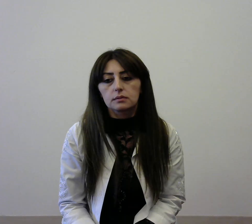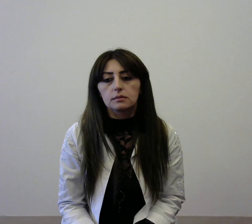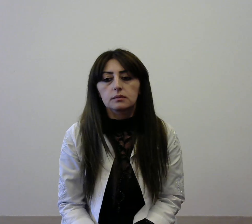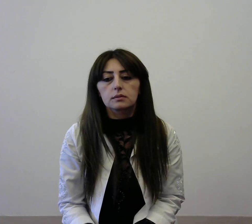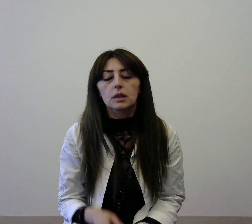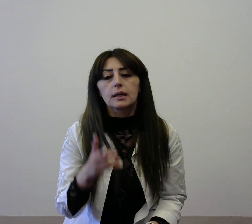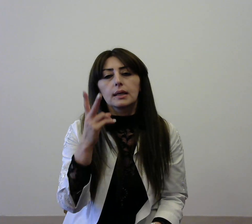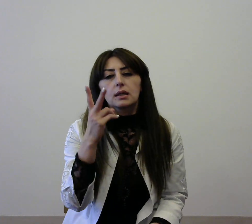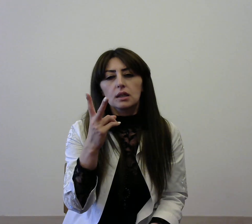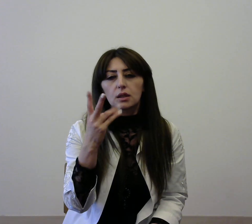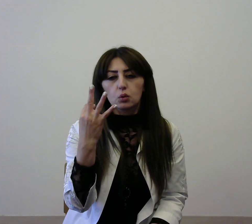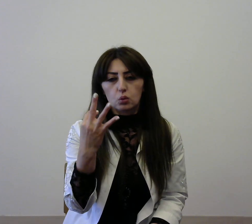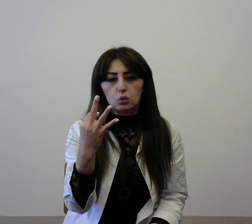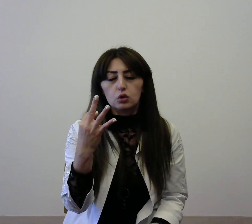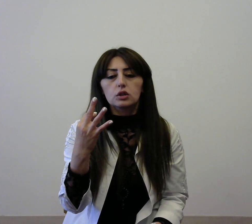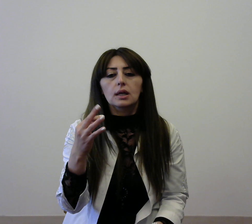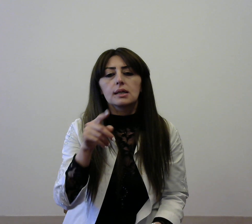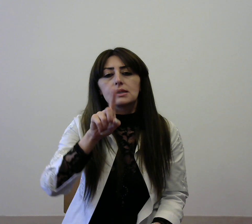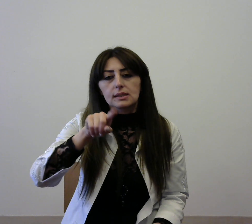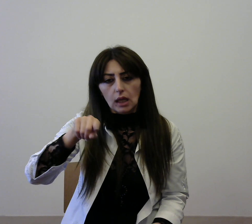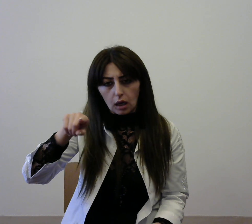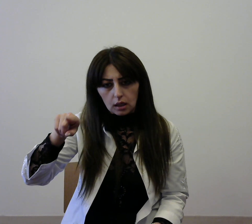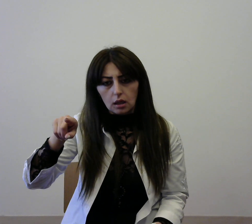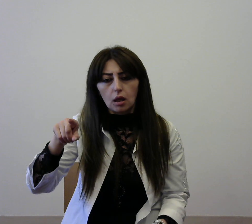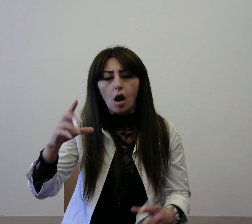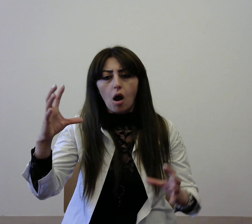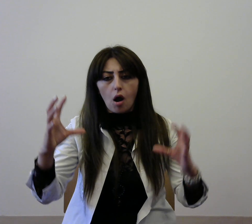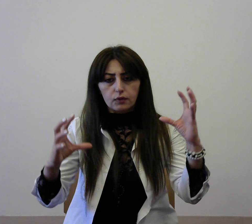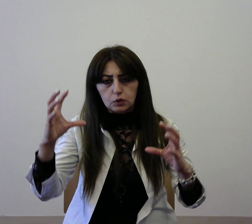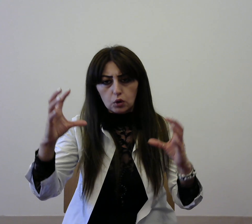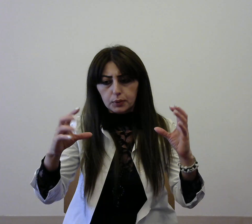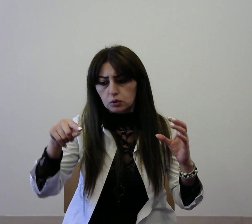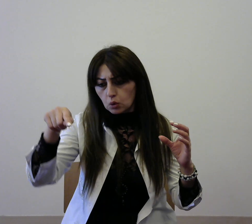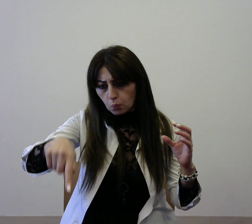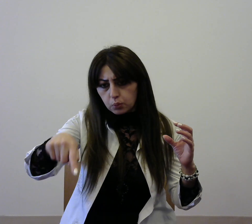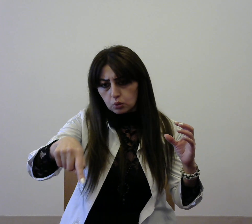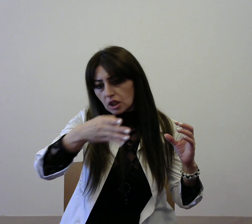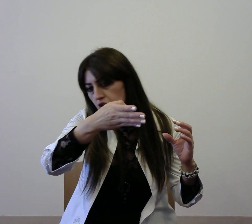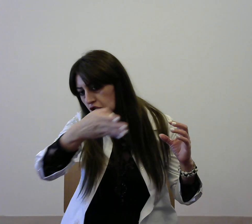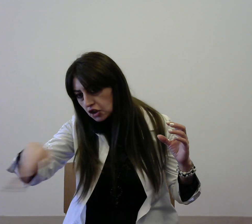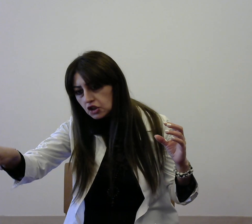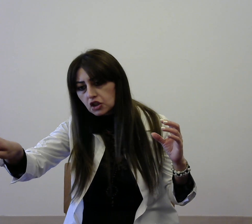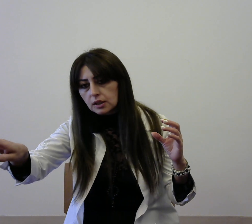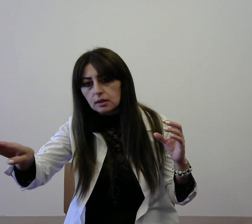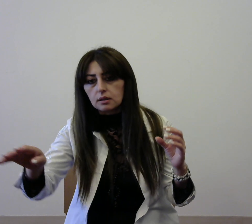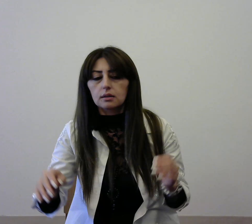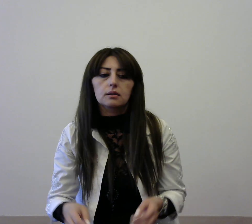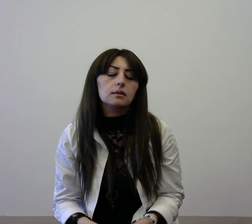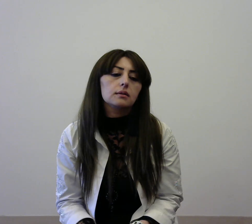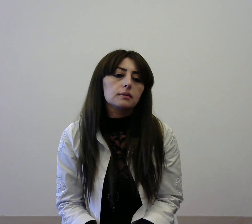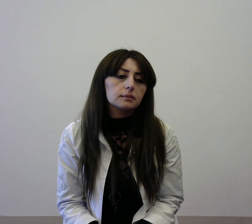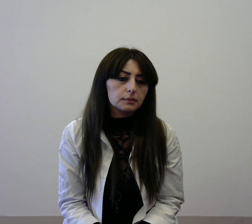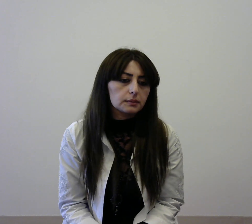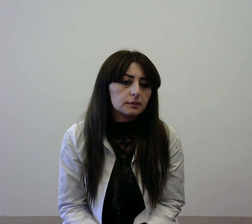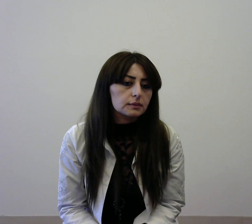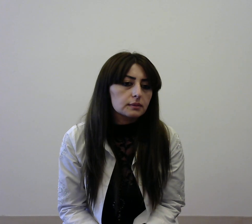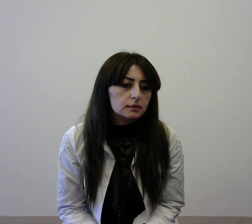23 saylı avtobus burdan keçir?